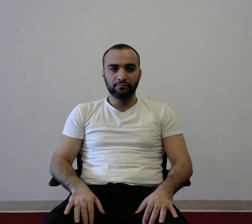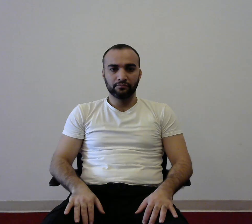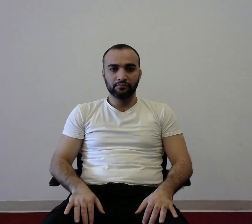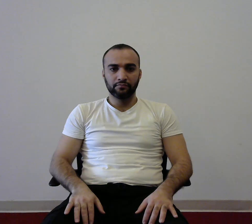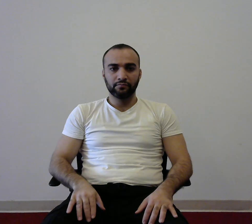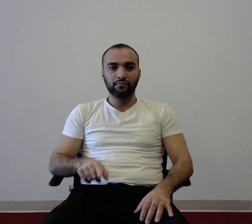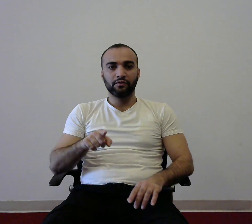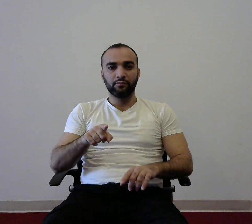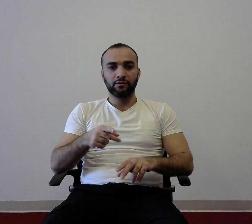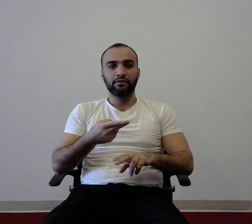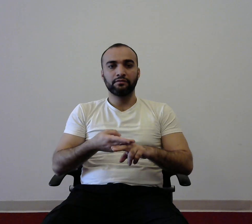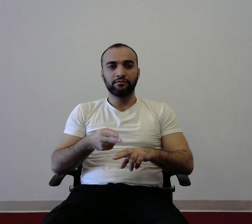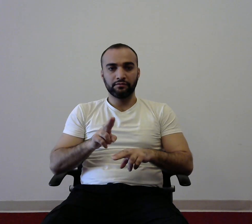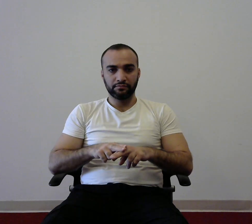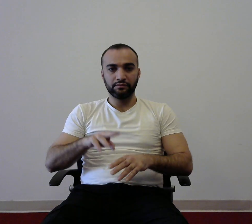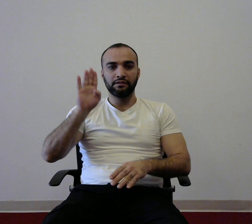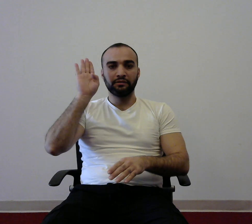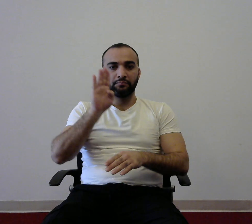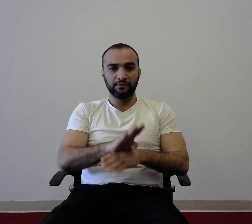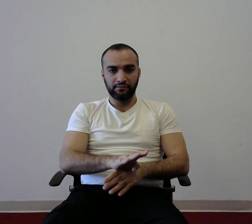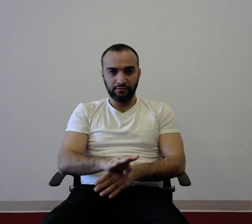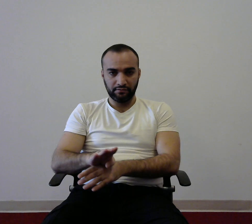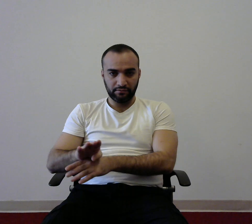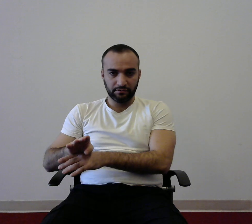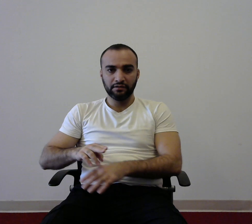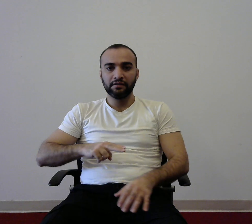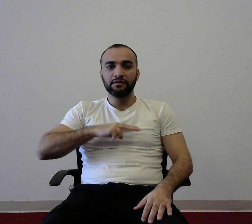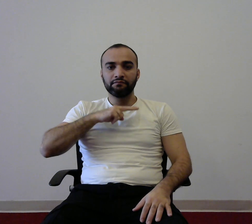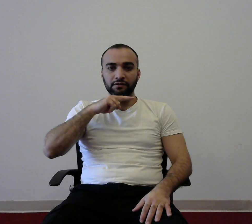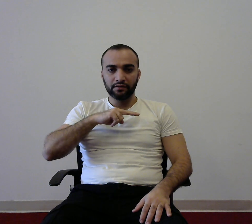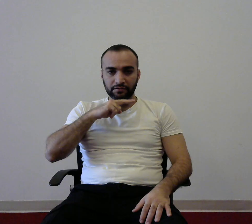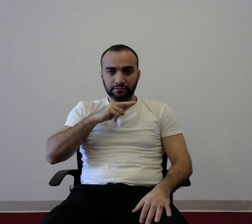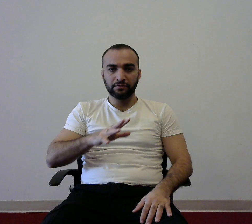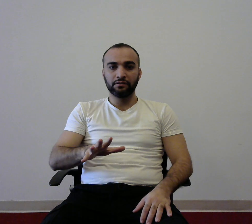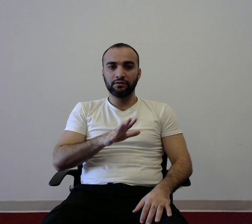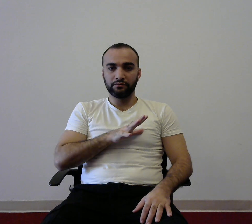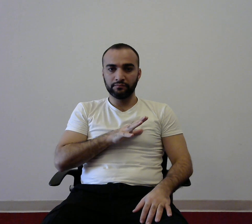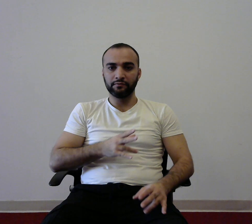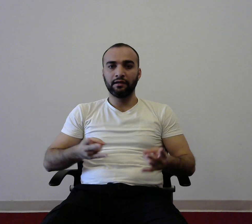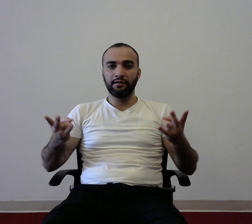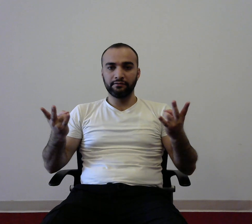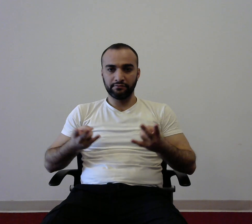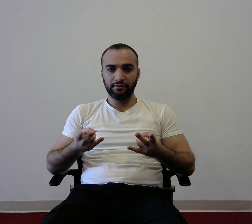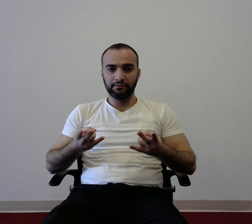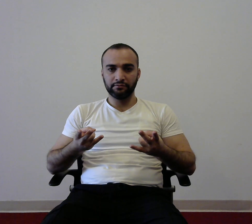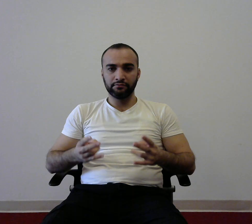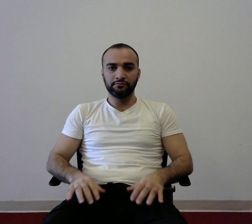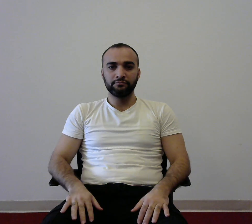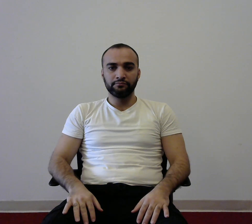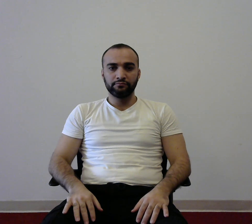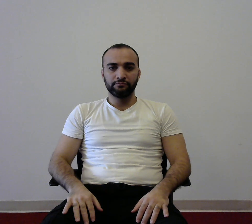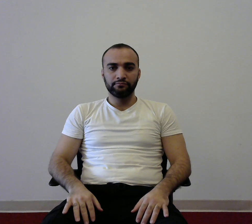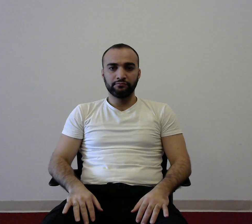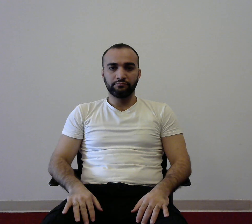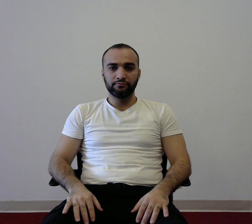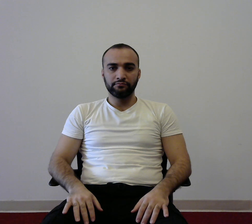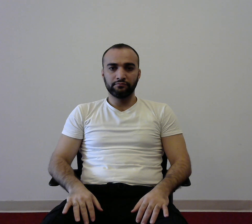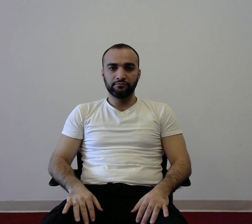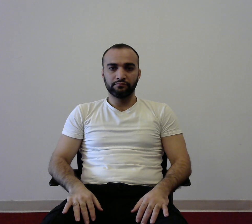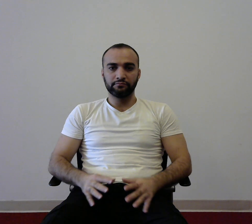Bu tapşırıqlarda diqqətli olmaq lazımdır